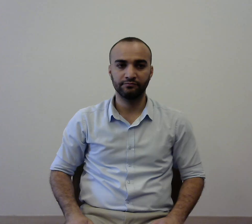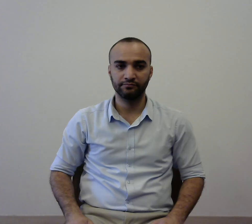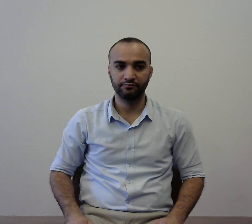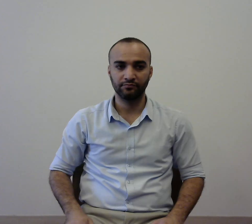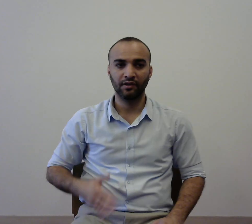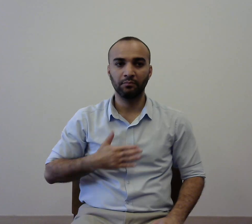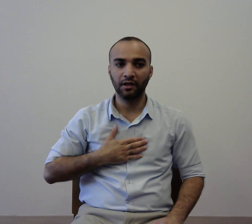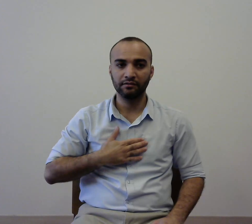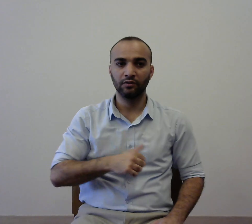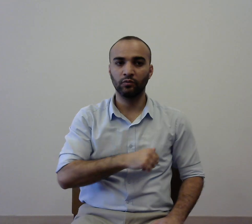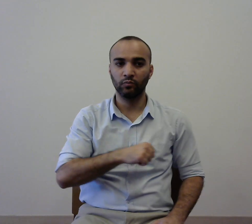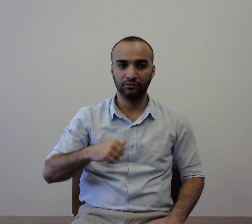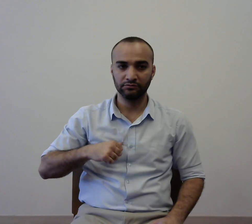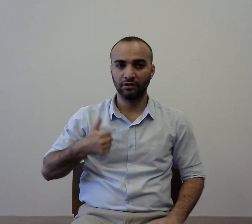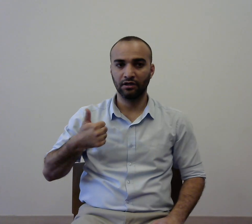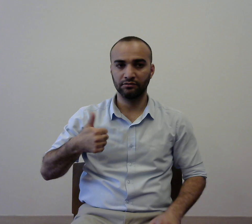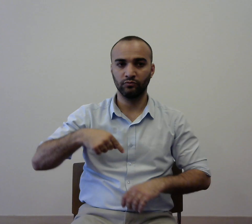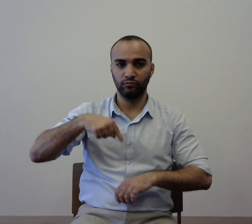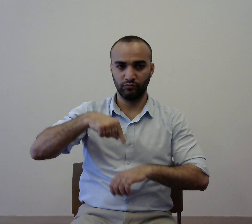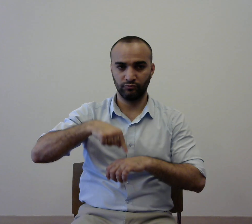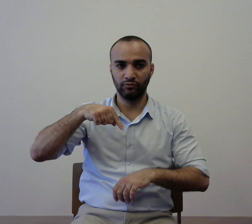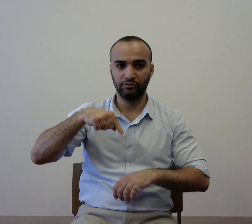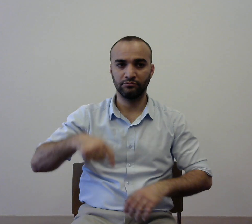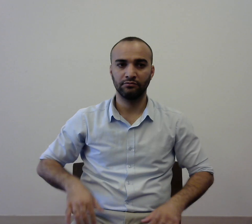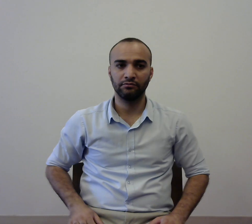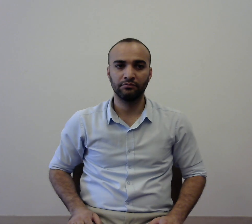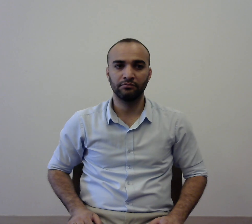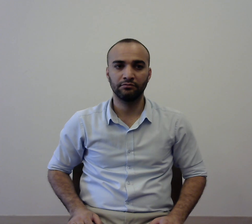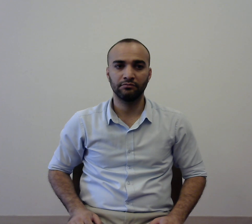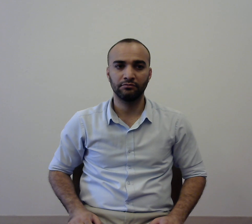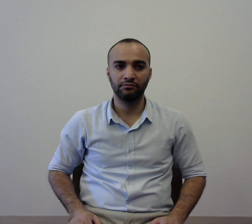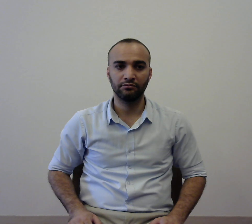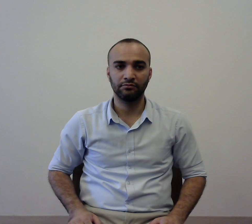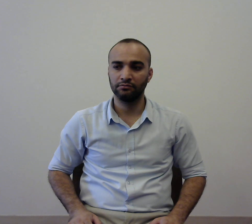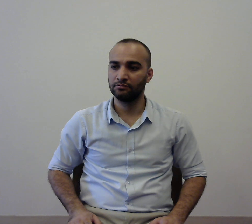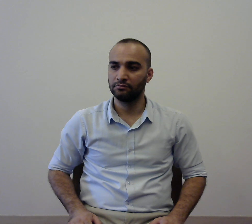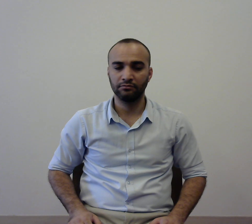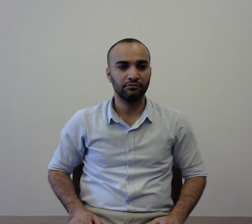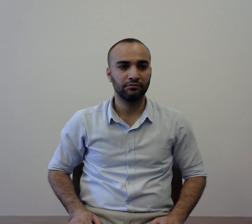Mən özümü yaxşı hiss edirəm